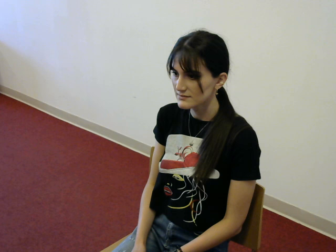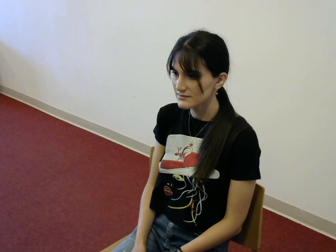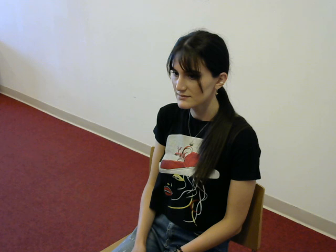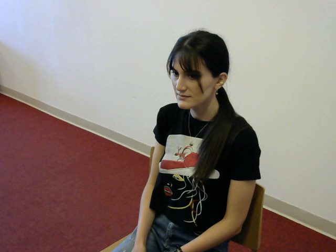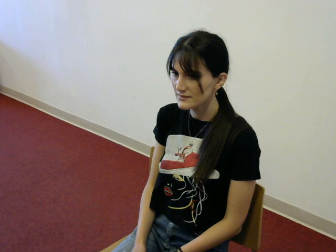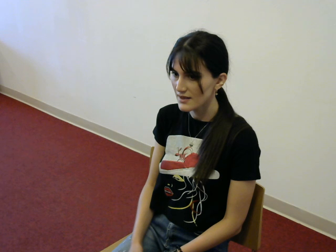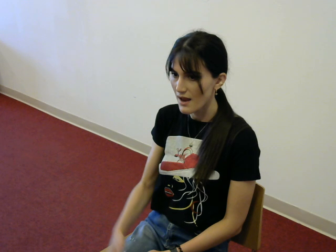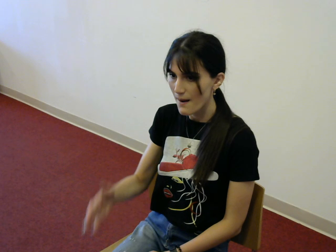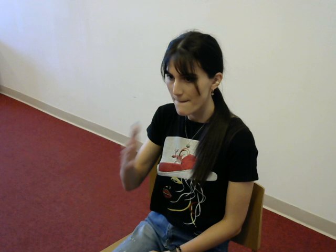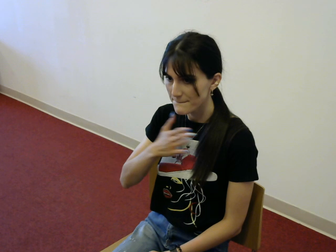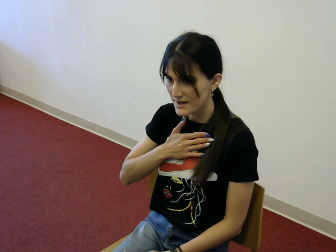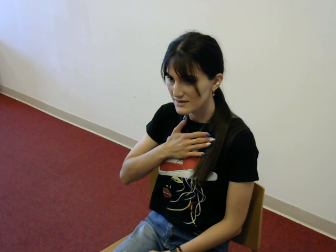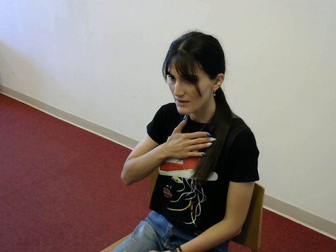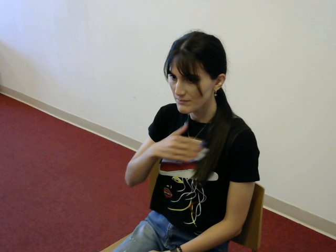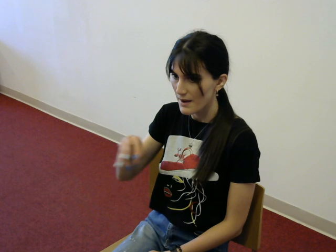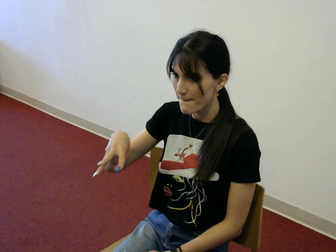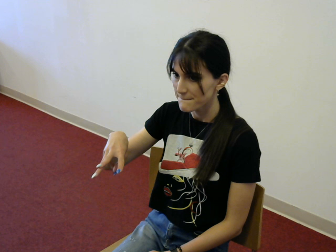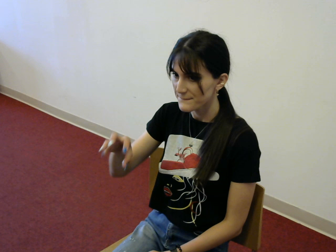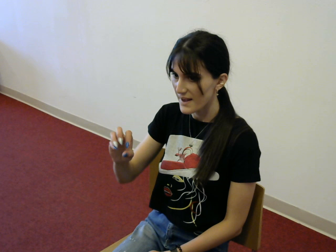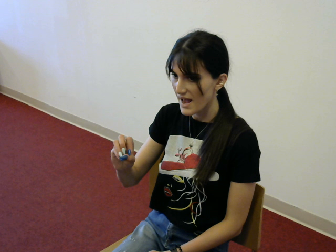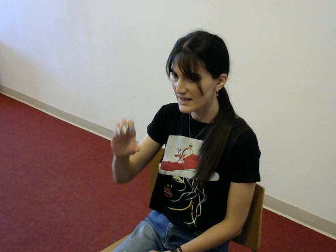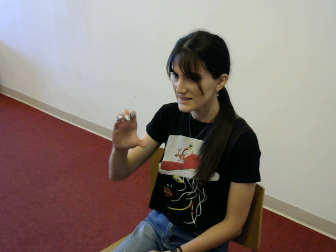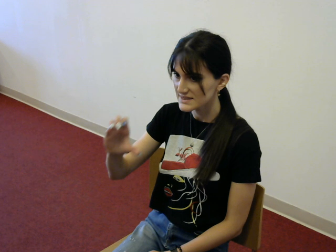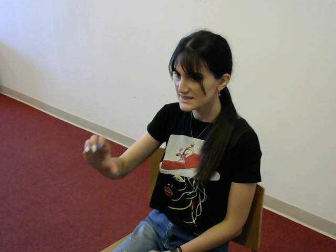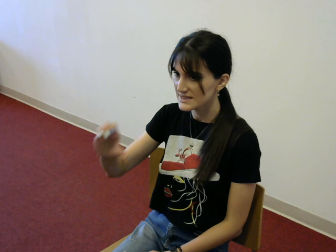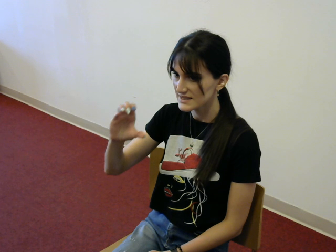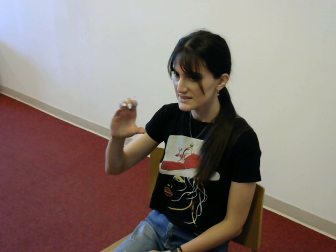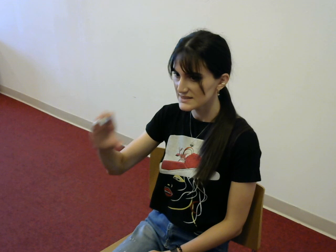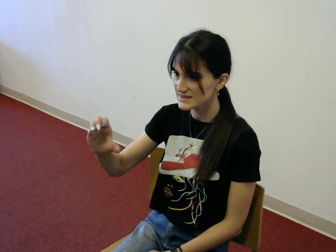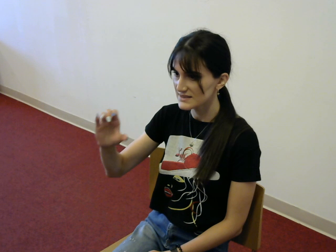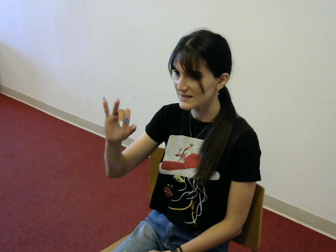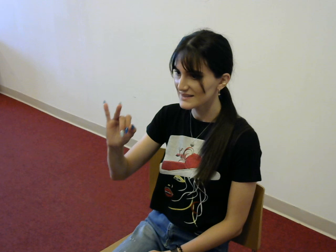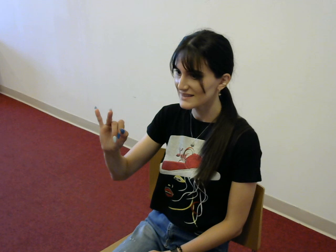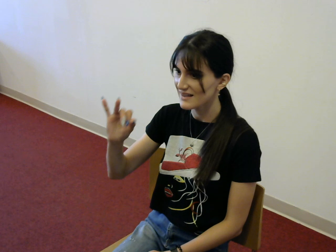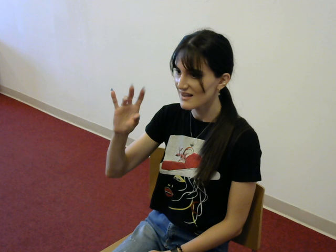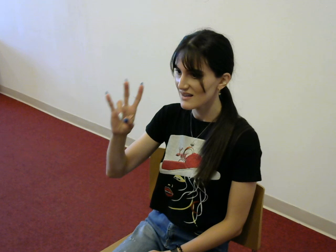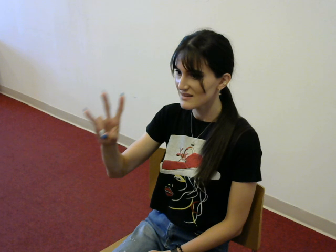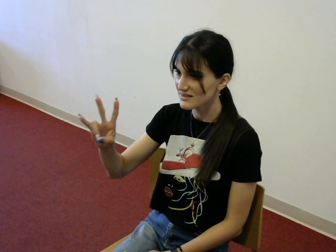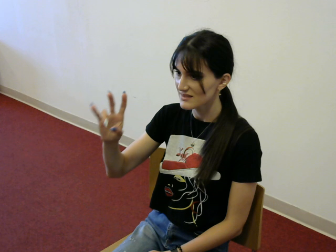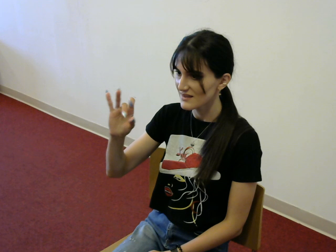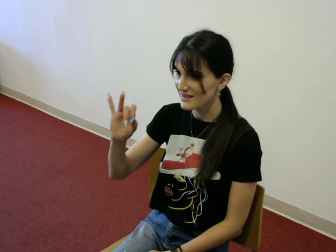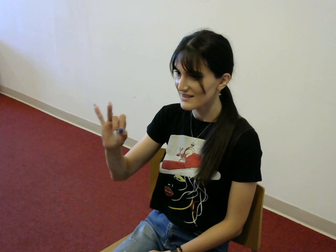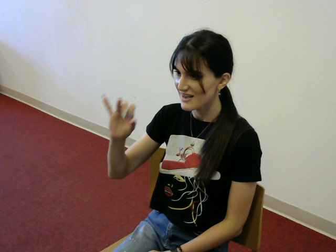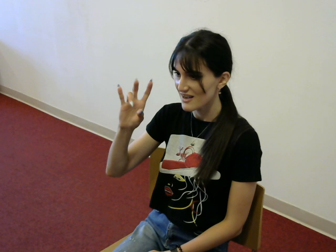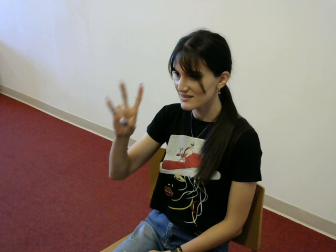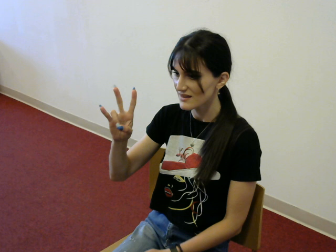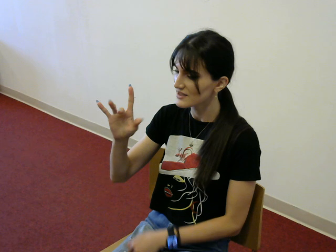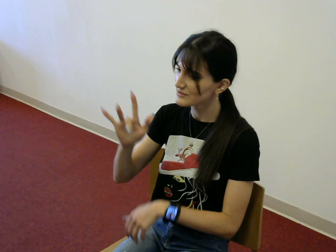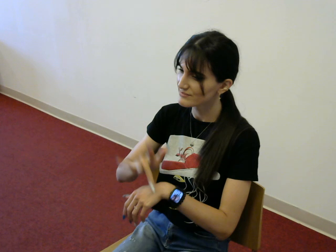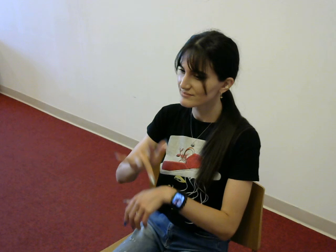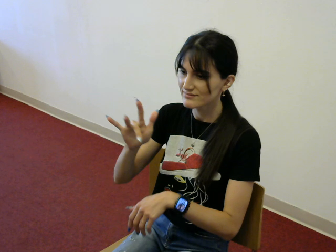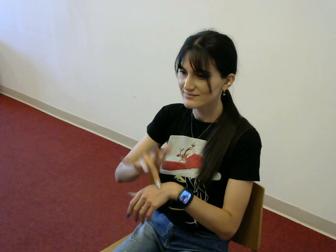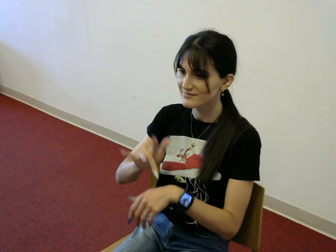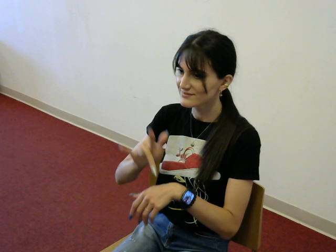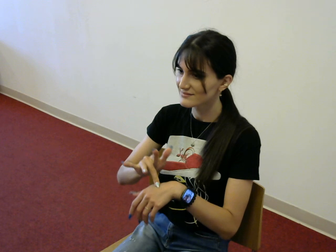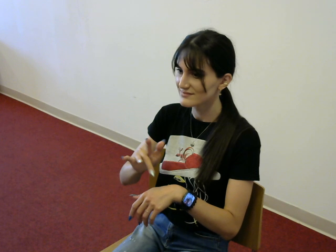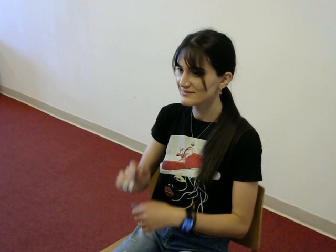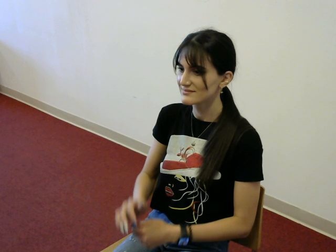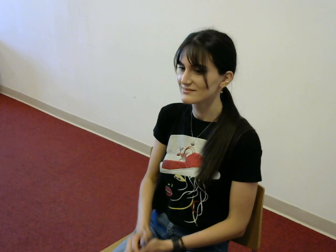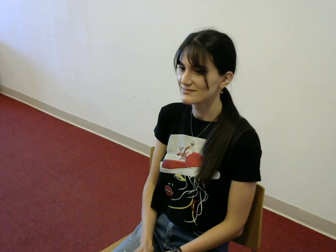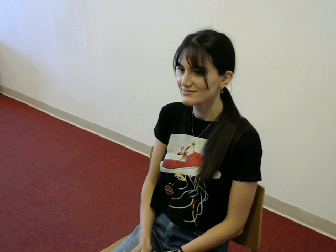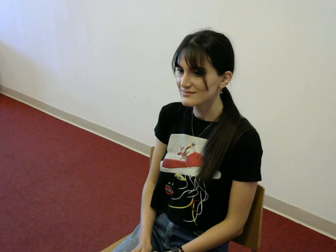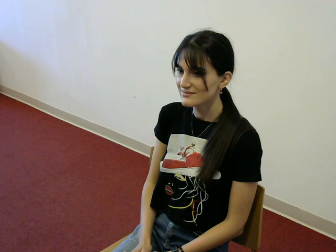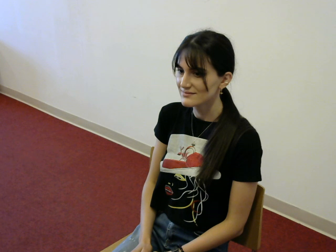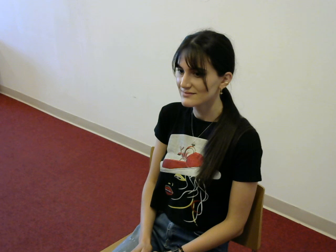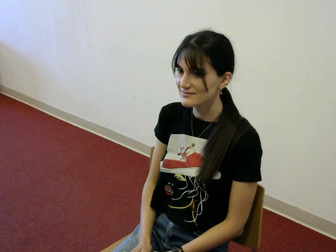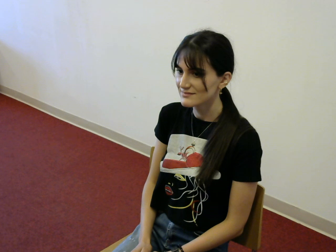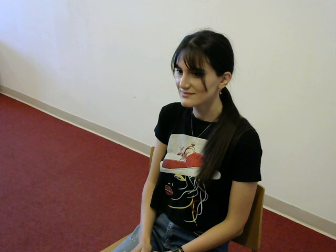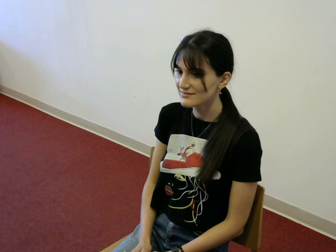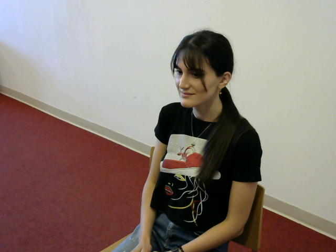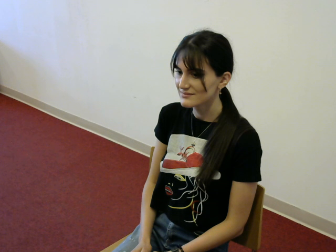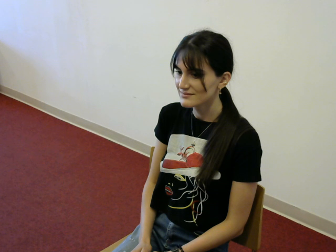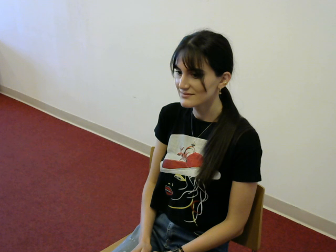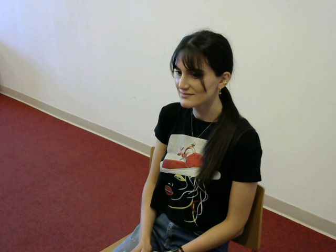Mən Messinin fanatıyam